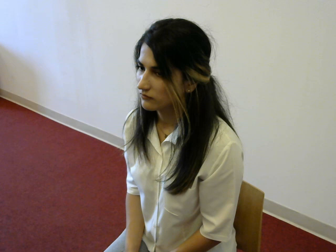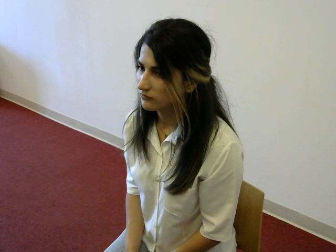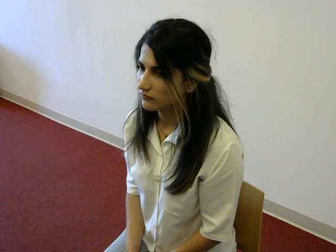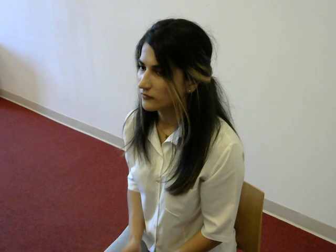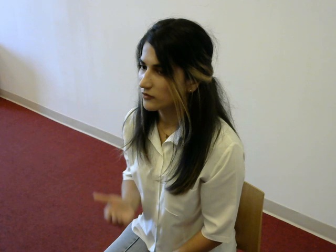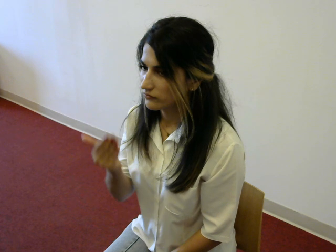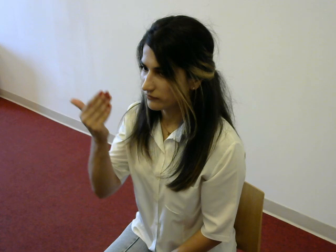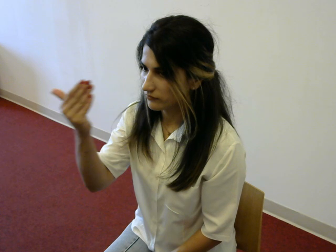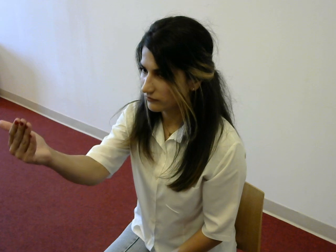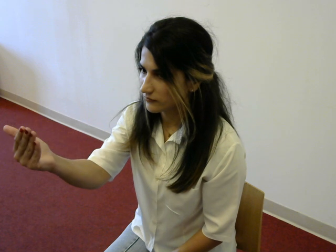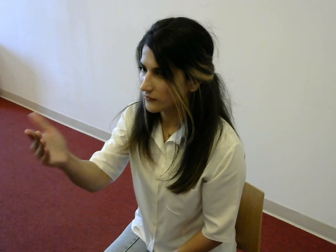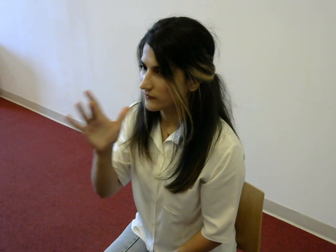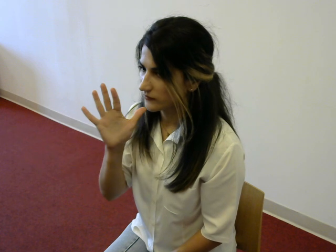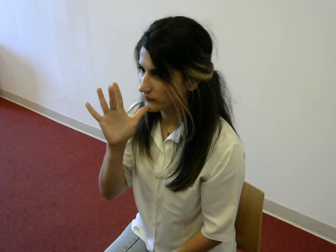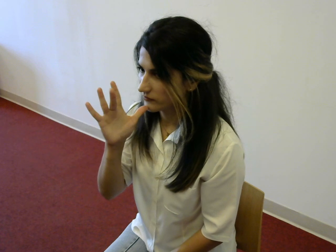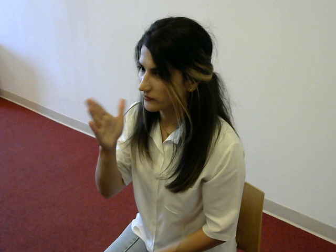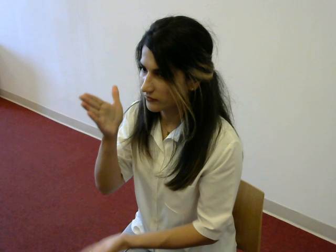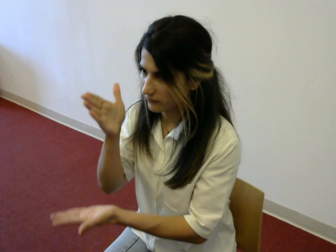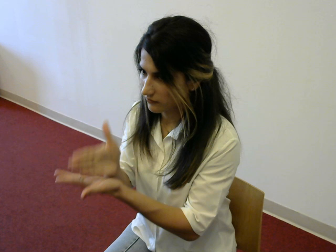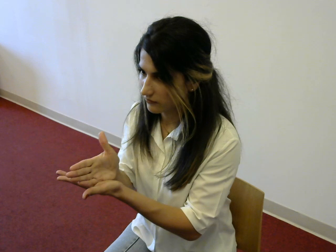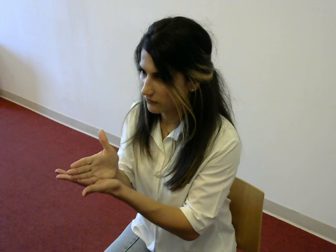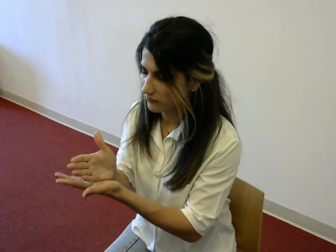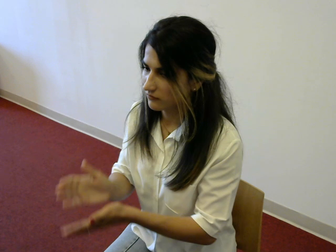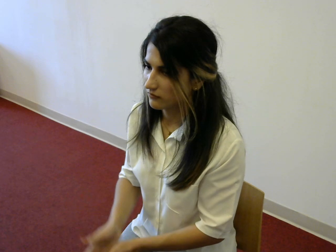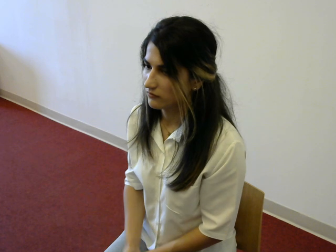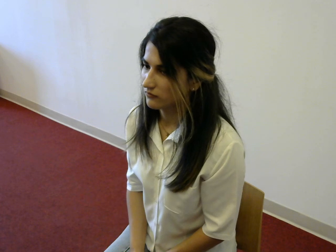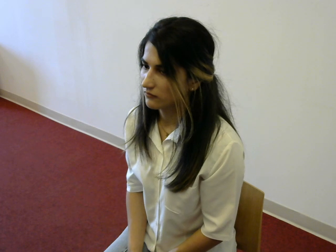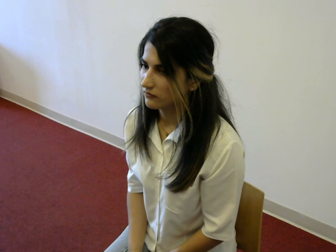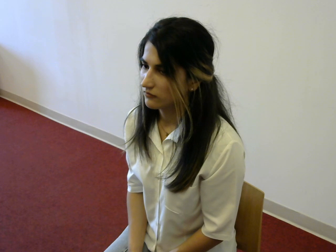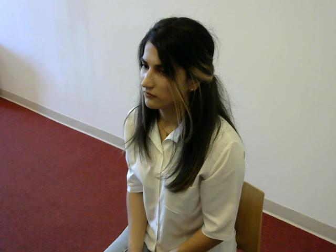Sizin vaxtınız var?